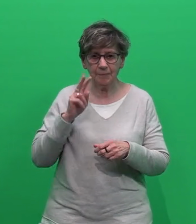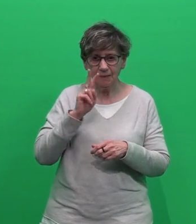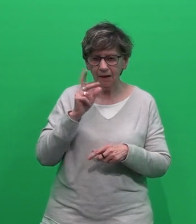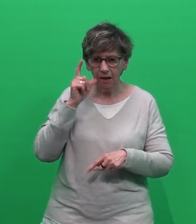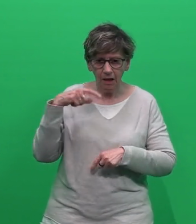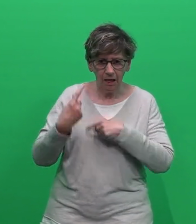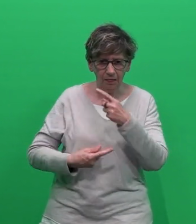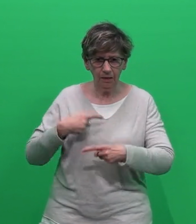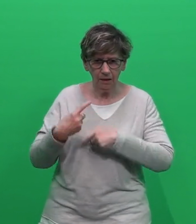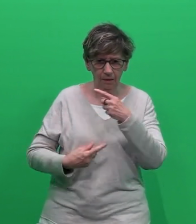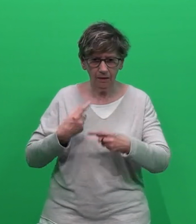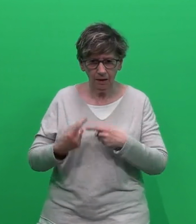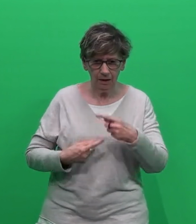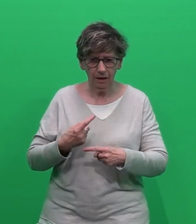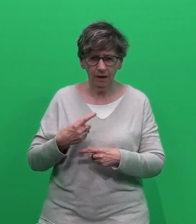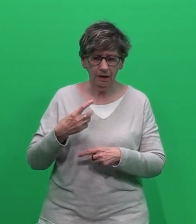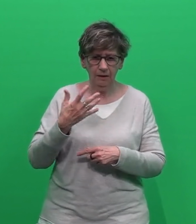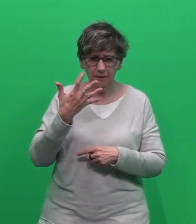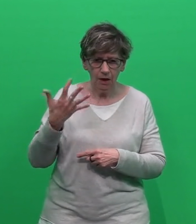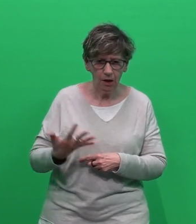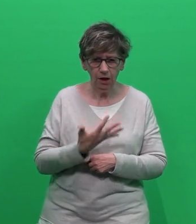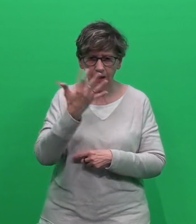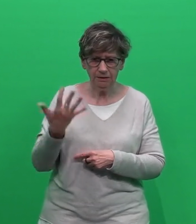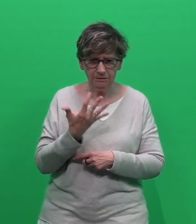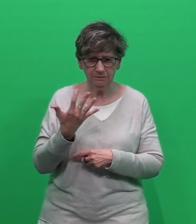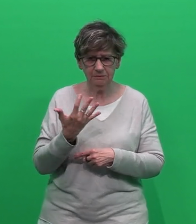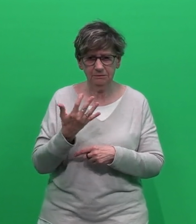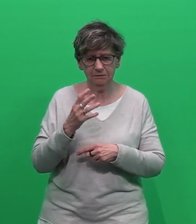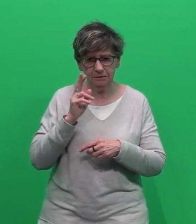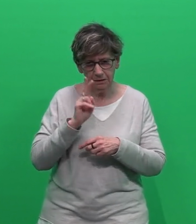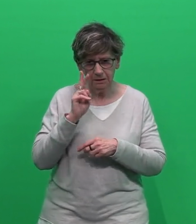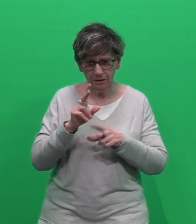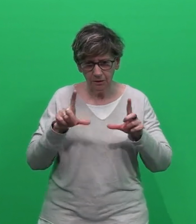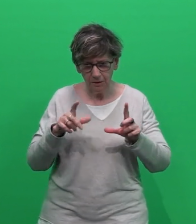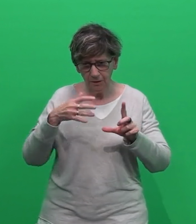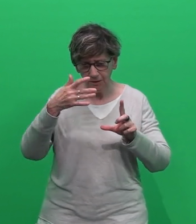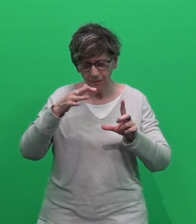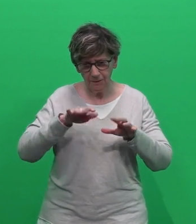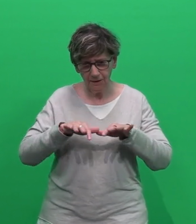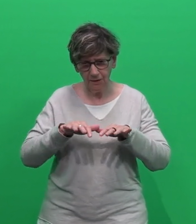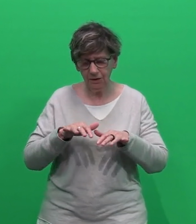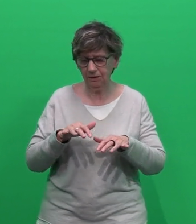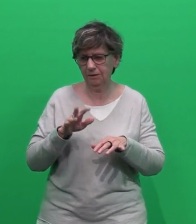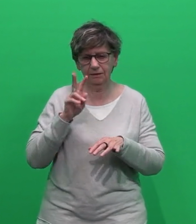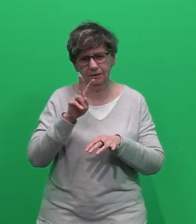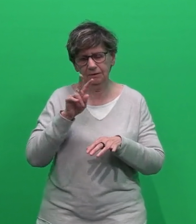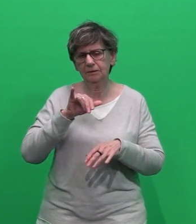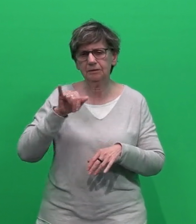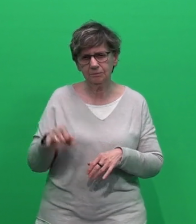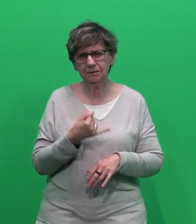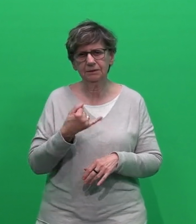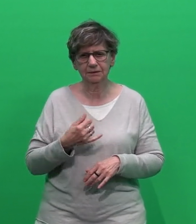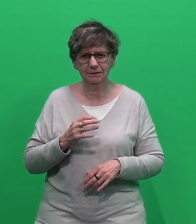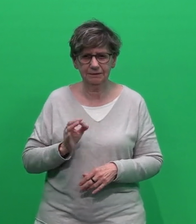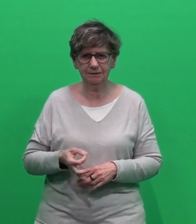Cada dia passo cinc hores mirant la pantalla de l'ordinador i sí que tinc la vista cansada.